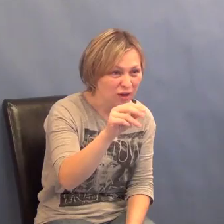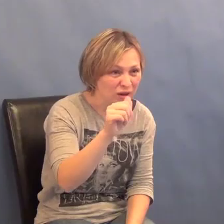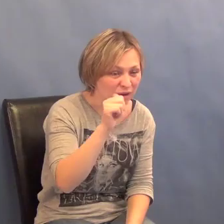Jutro.